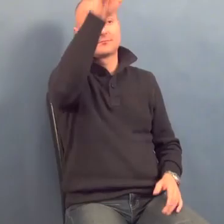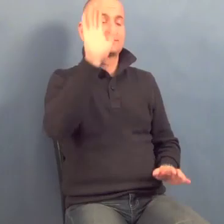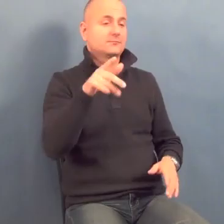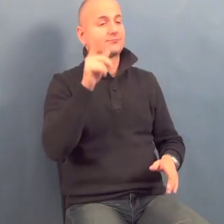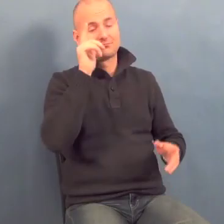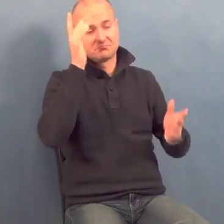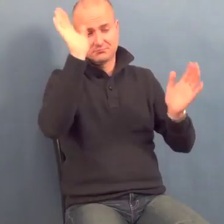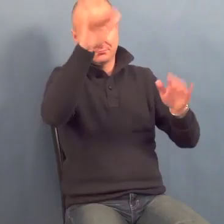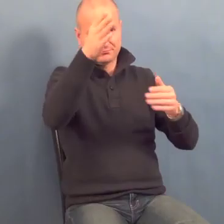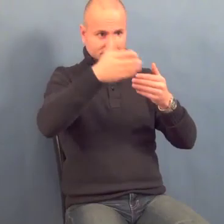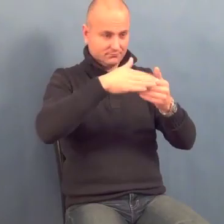Zamyka drzwi.